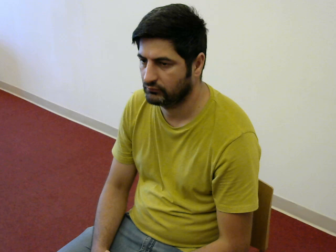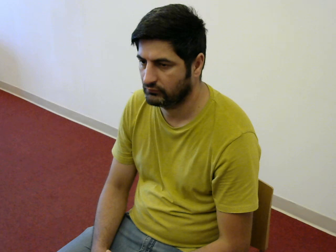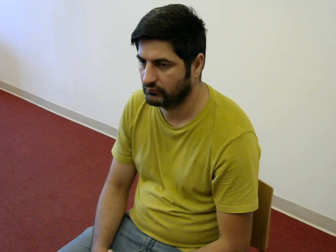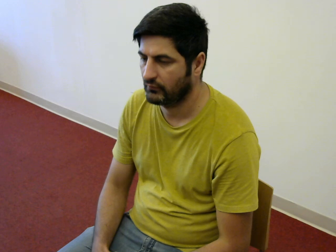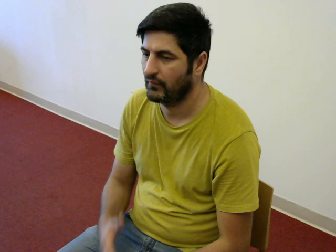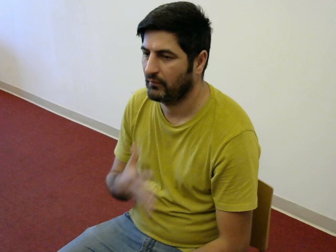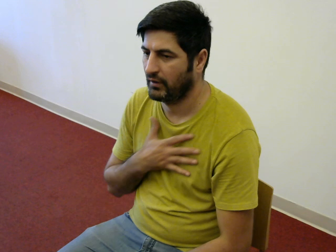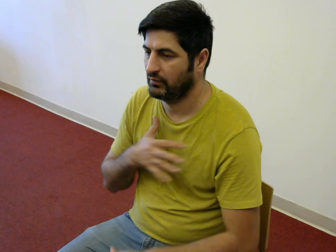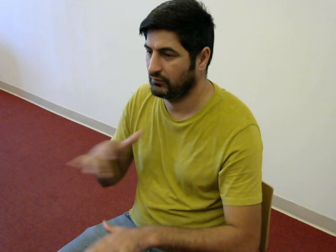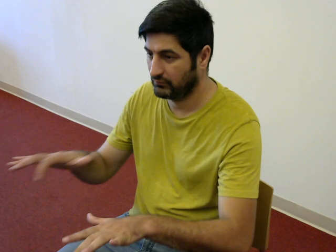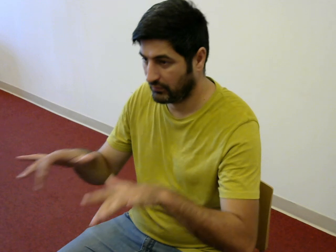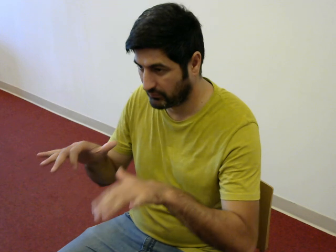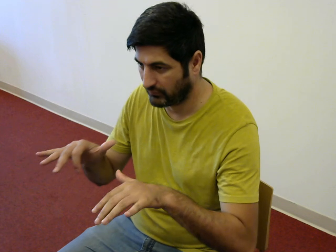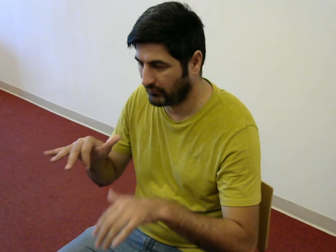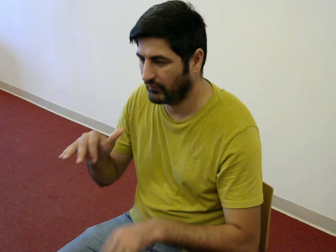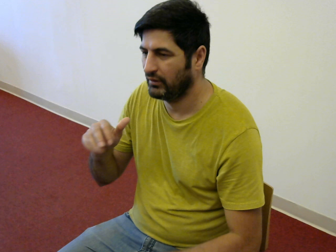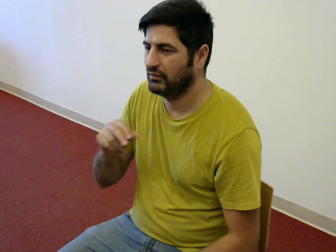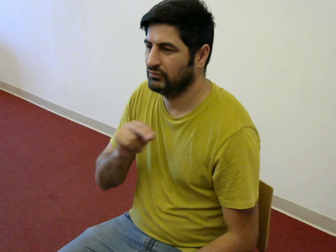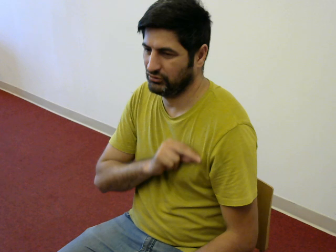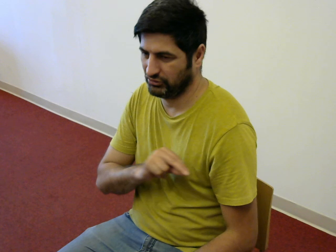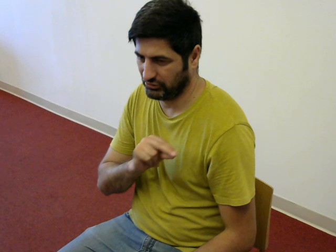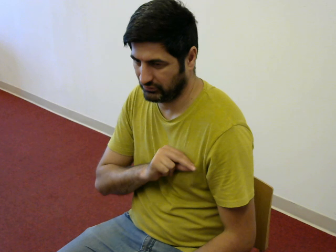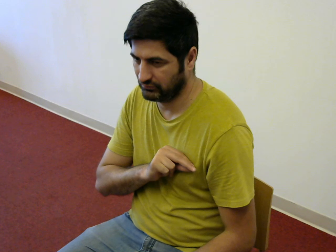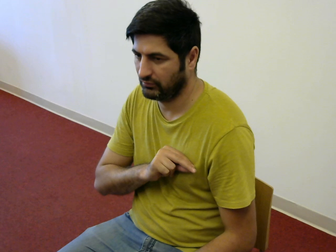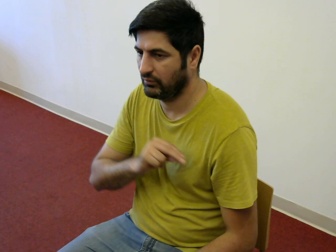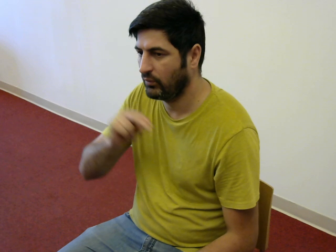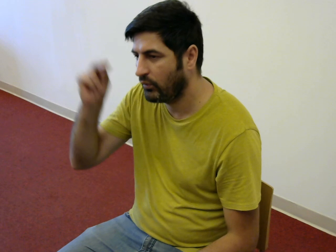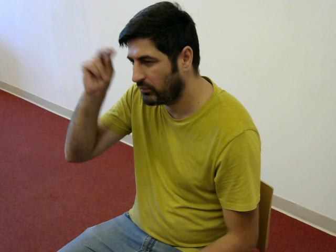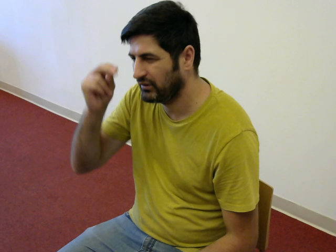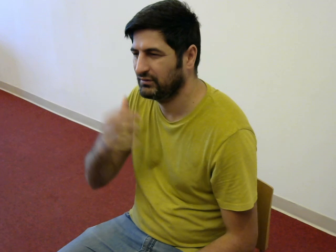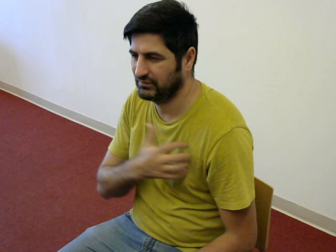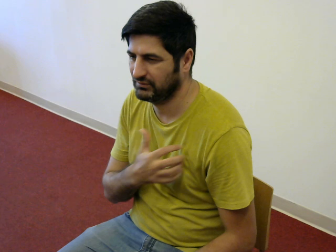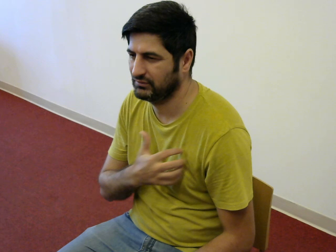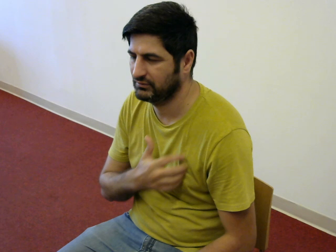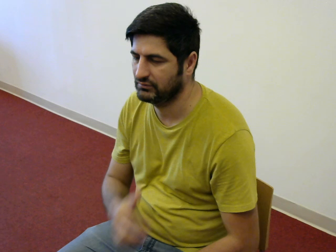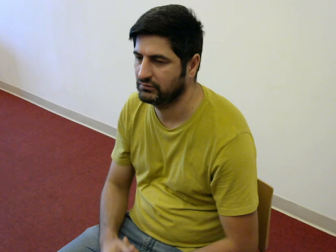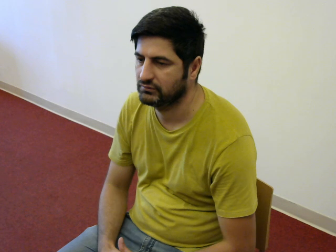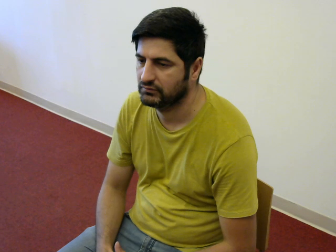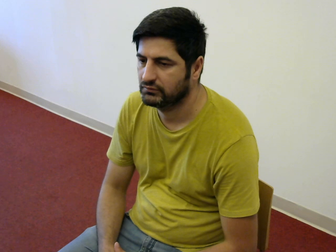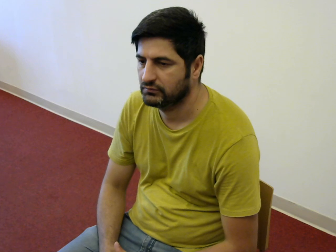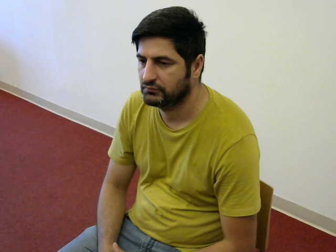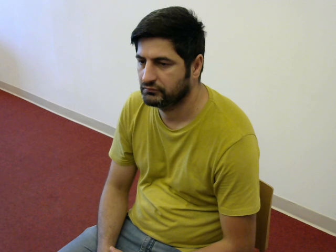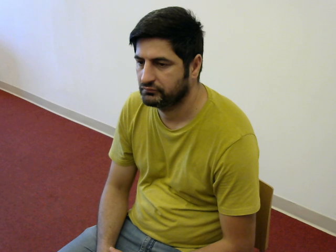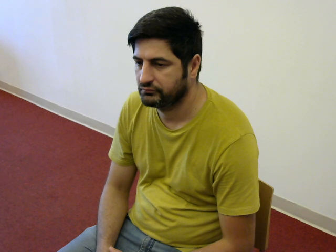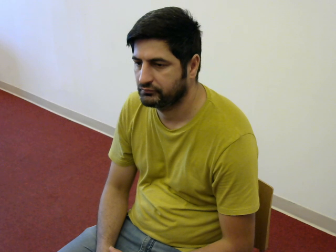Mən kompüterdə işləməyi öyrənmək istəyirəm